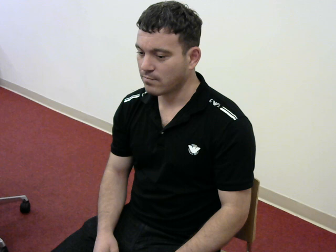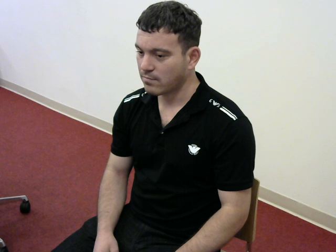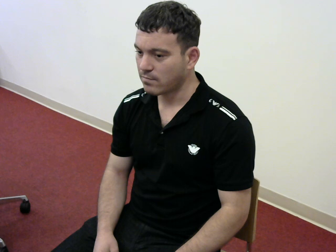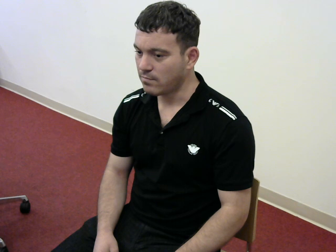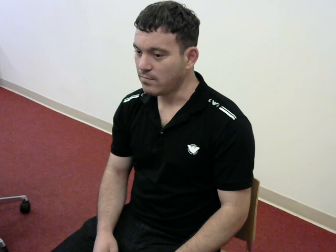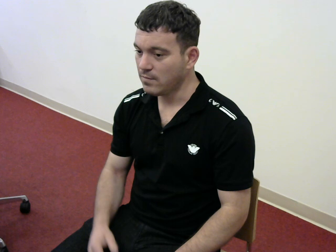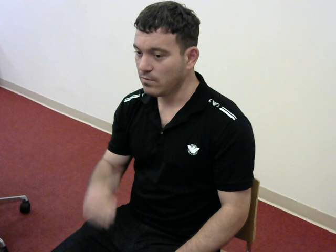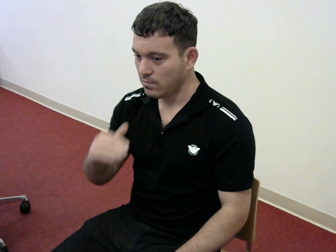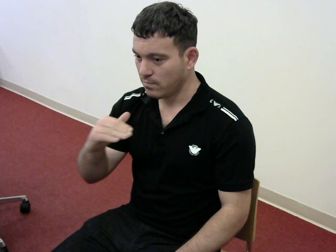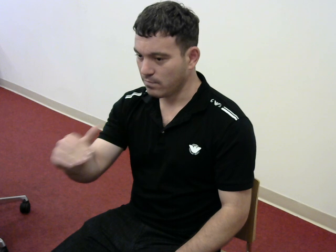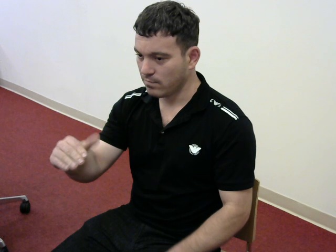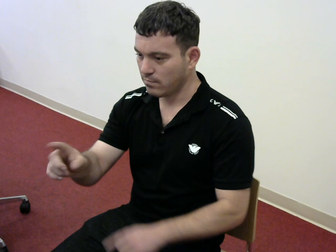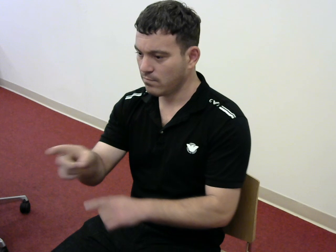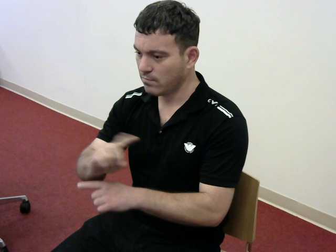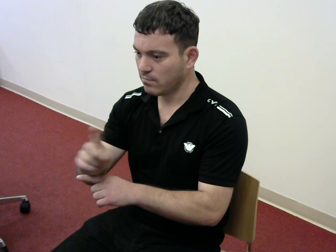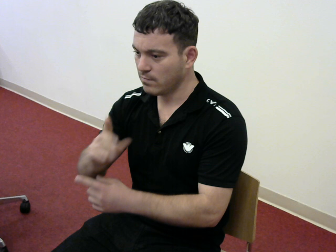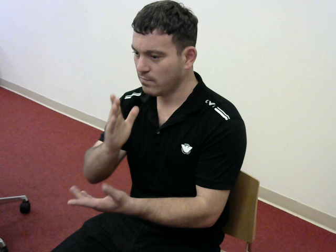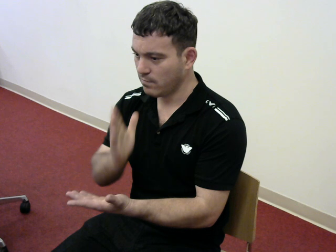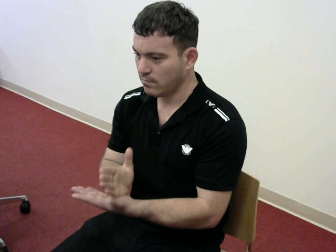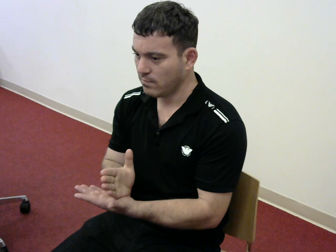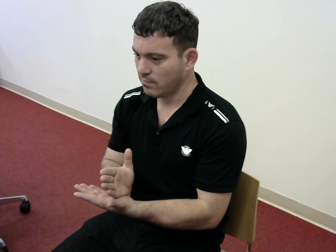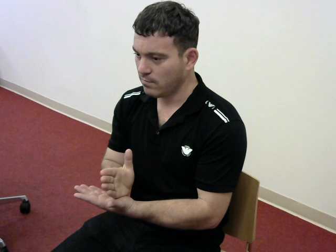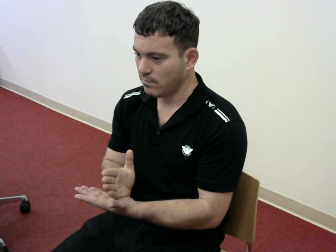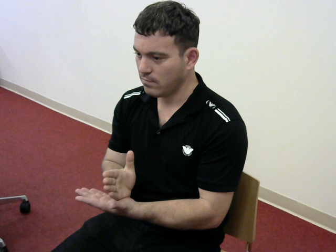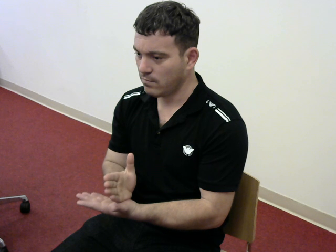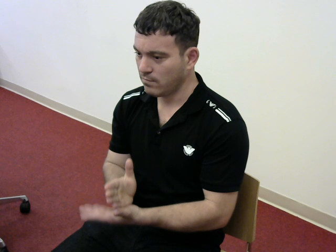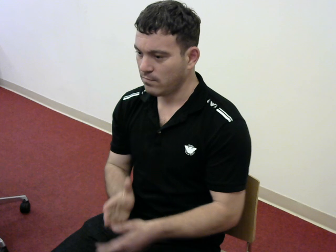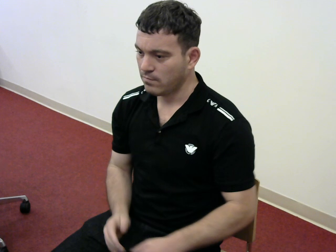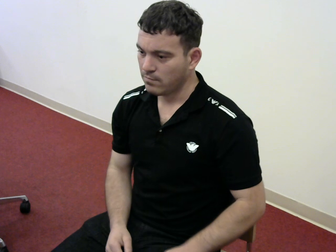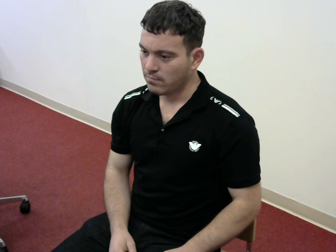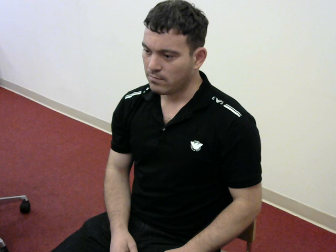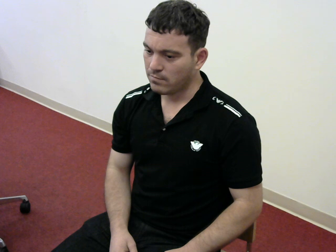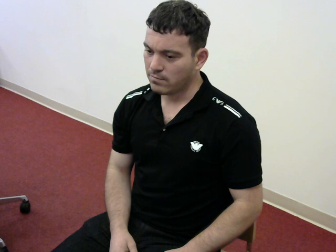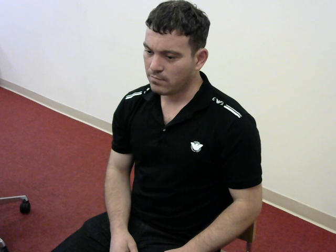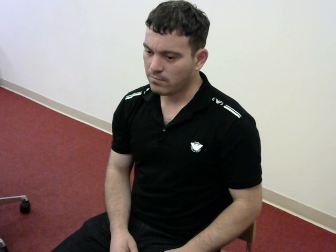Sizdə qələm varmı?